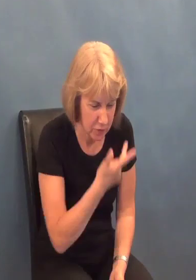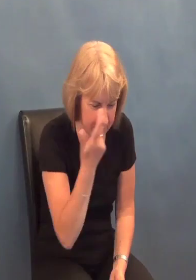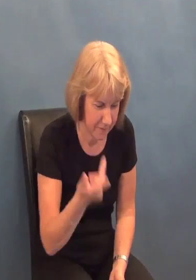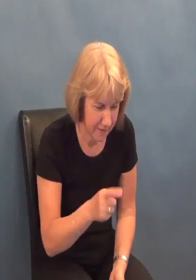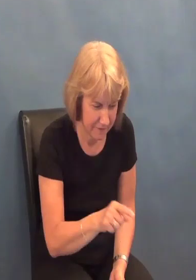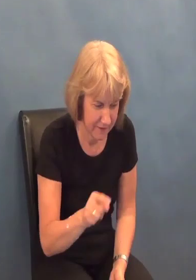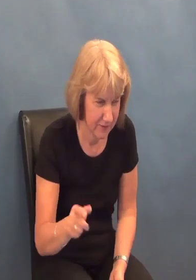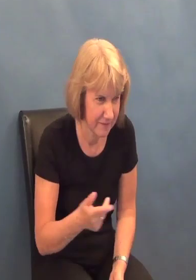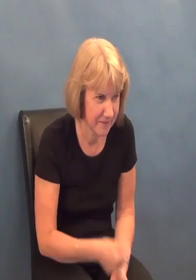Przez trzy dni. Jeden, dwa, trzy.